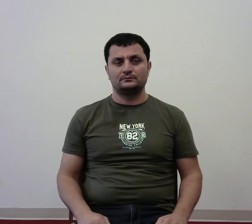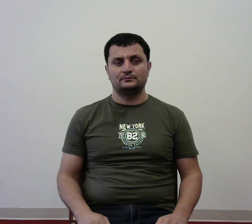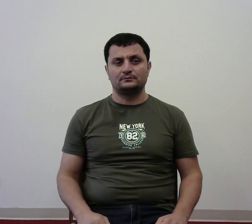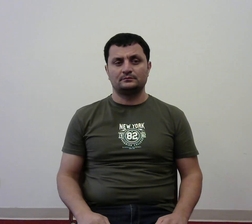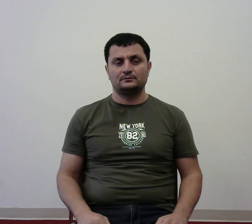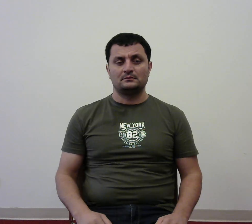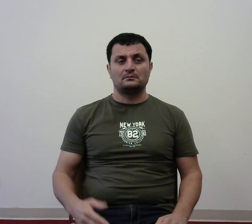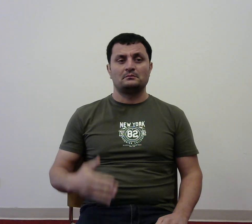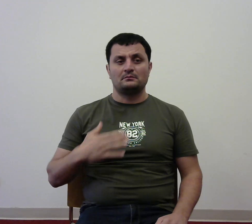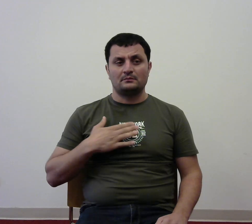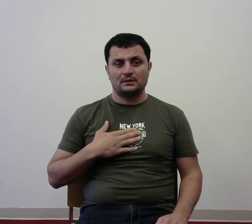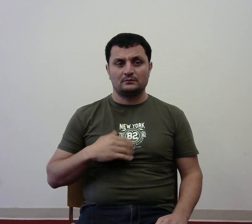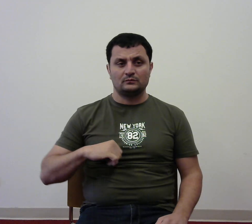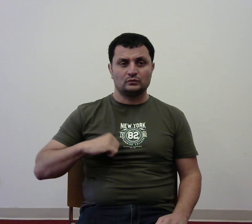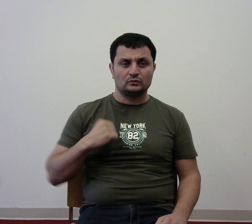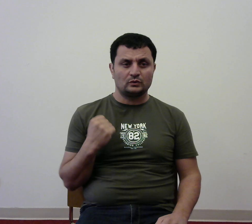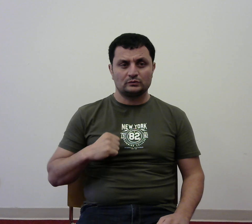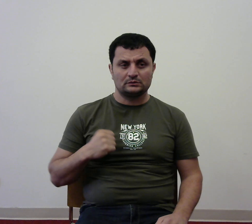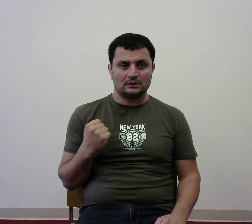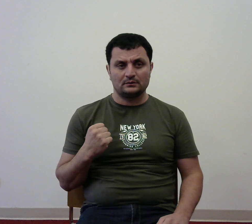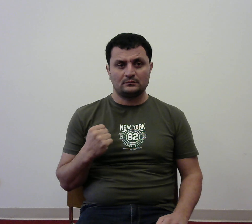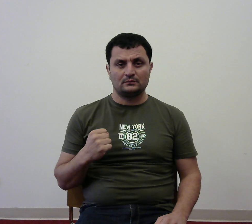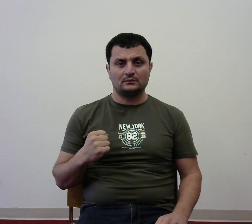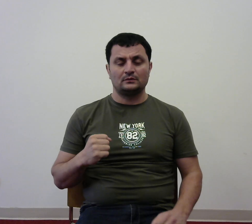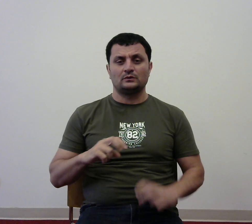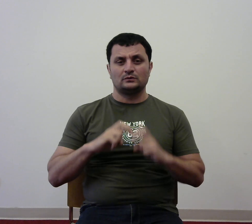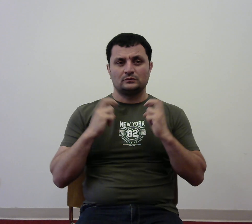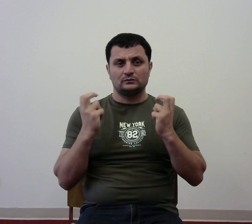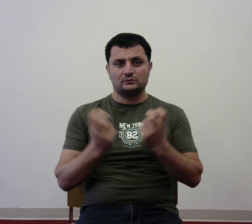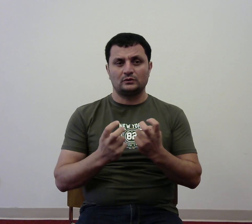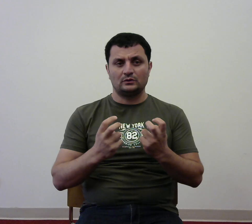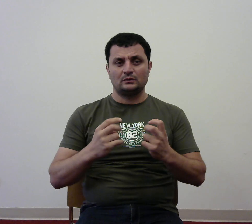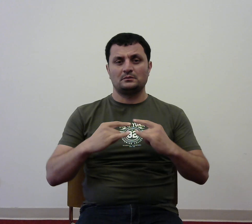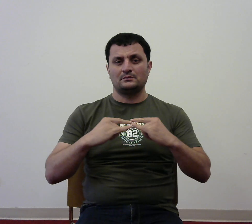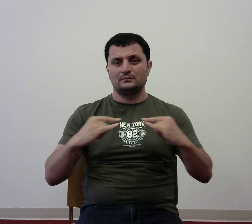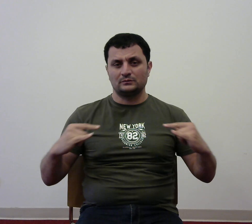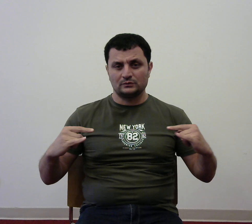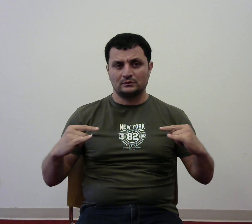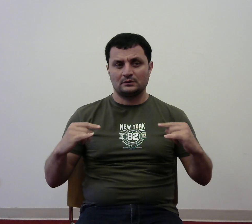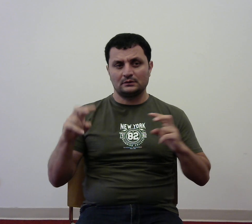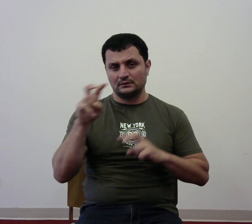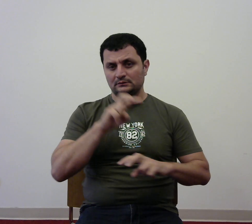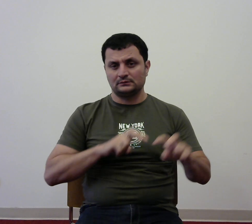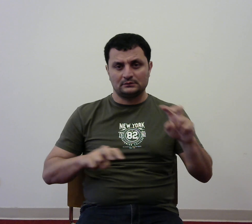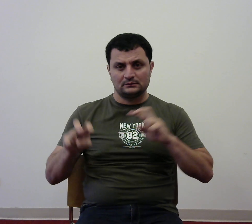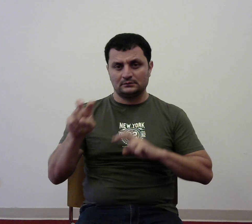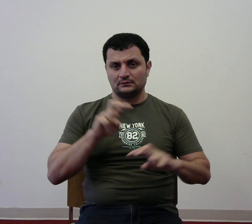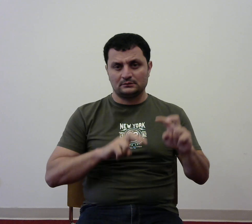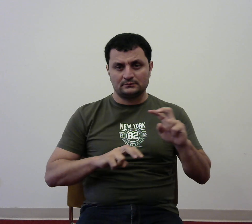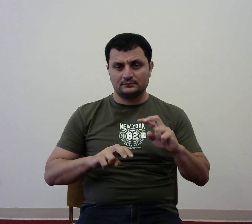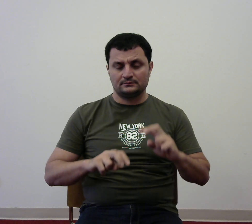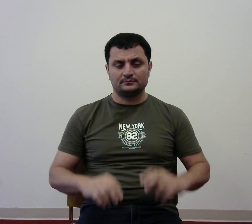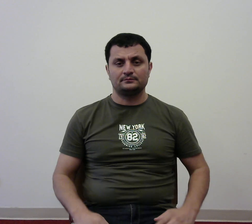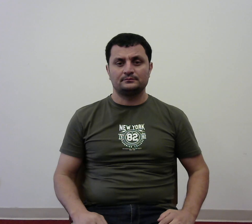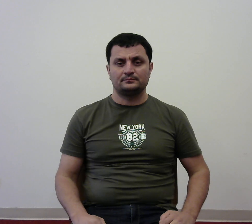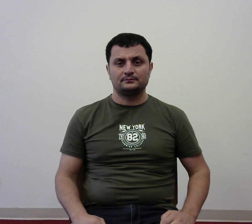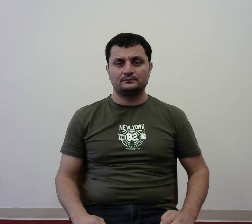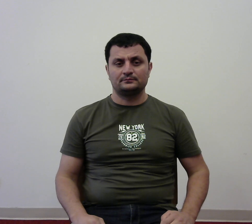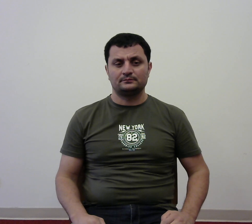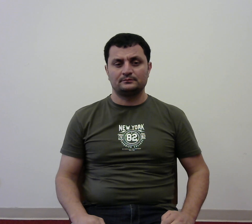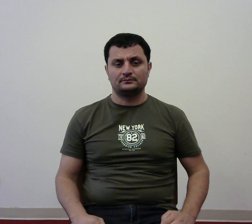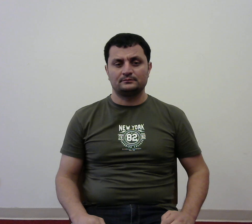Mən dostlarımın olduğu masanı axtarıram